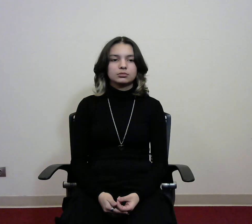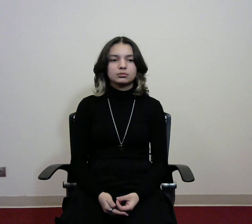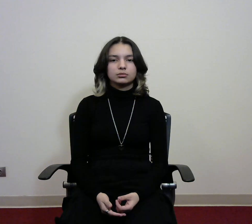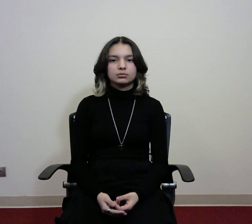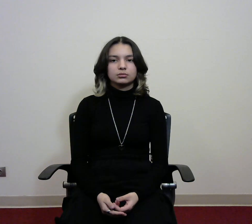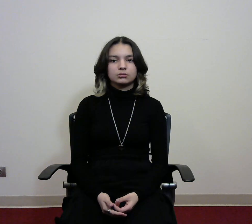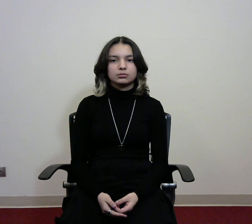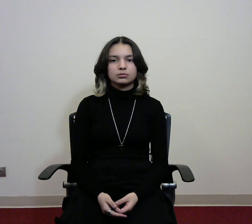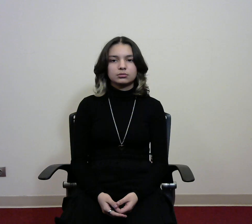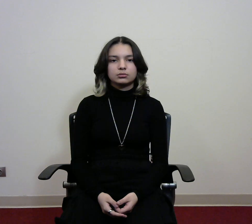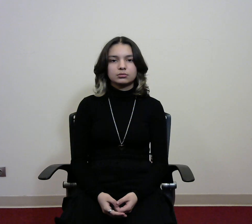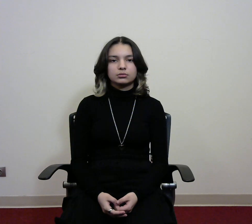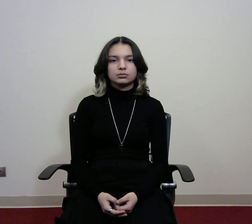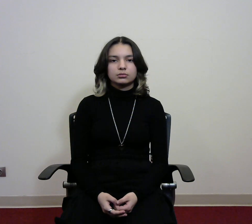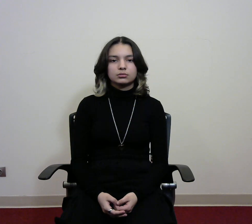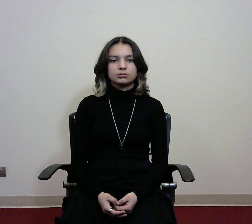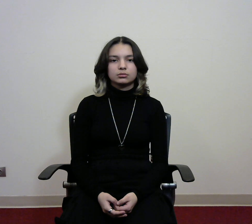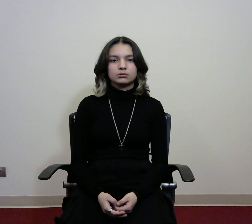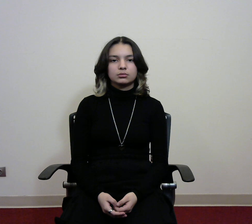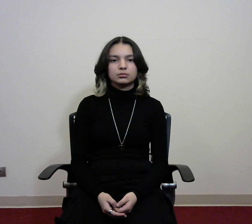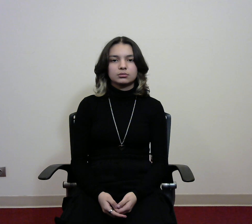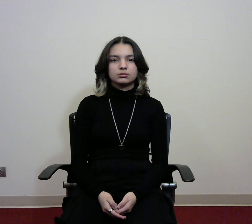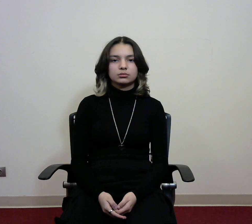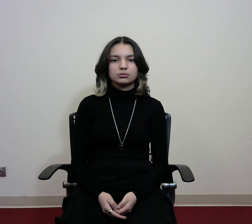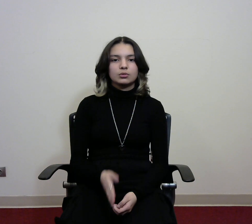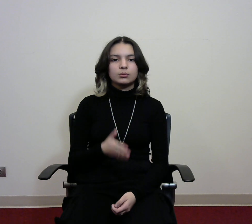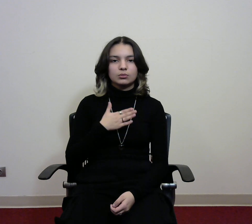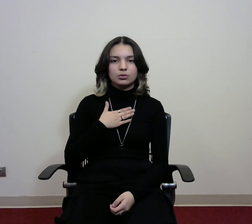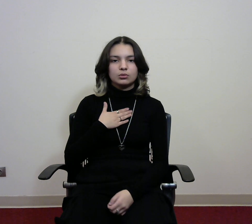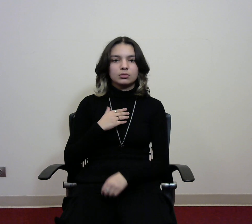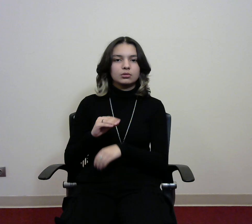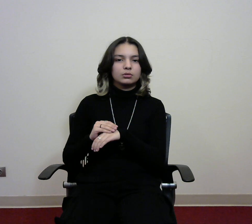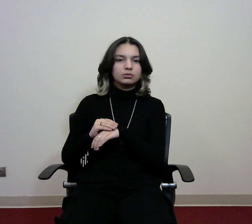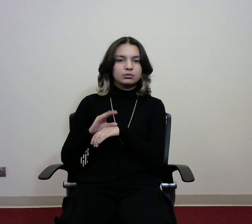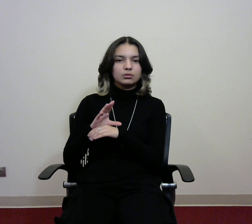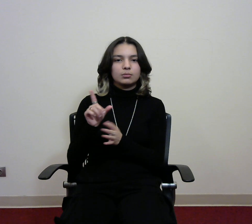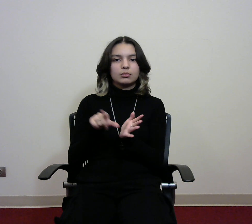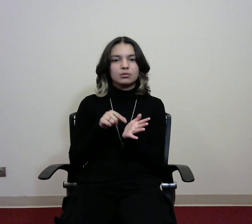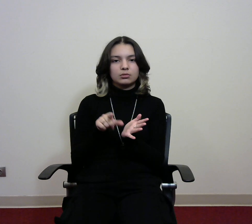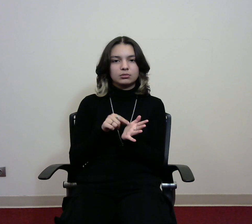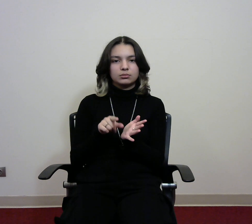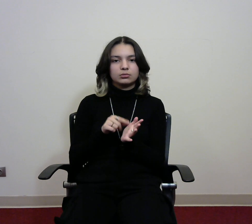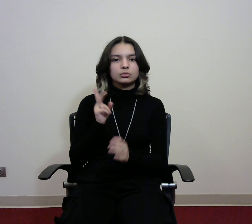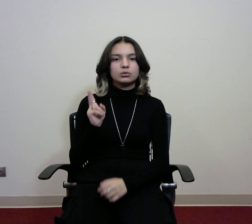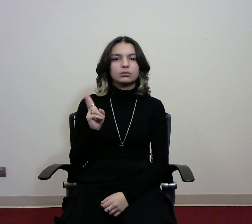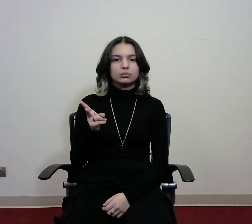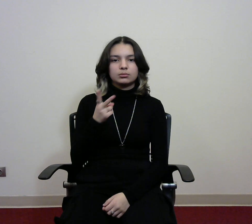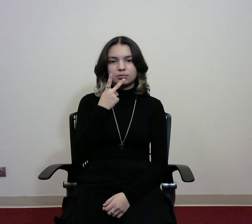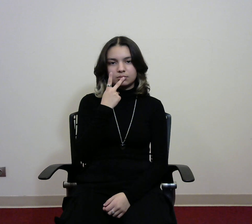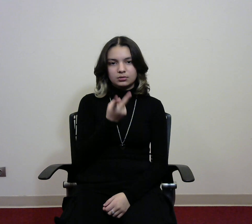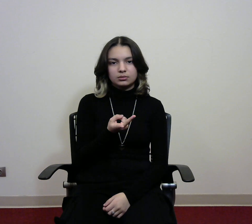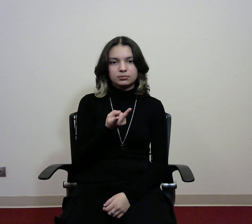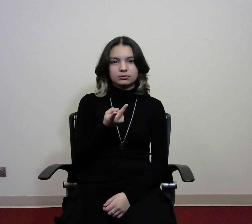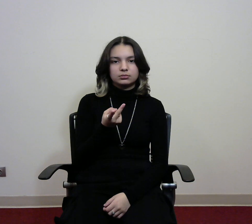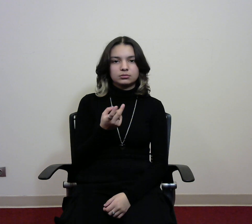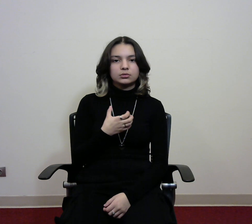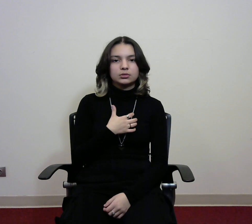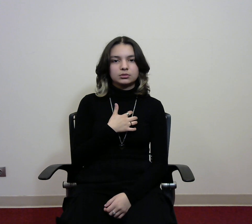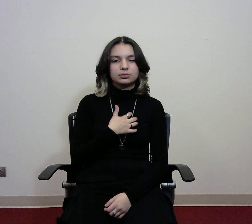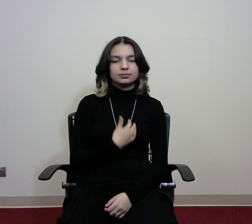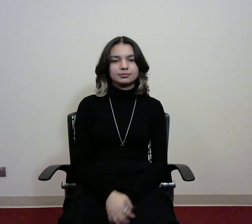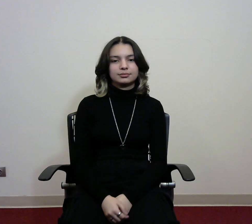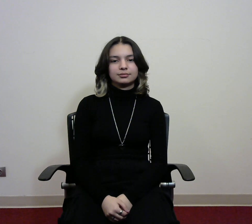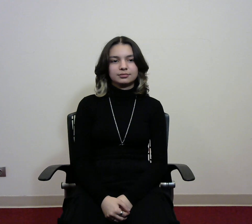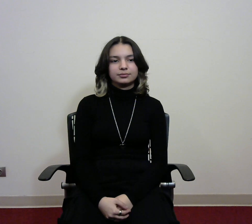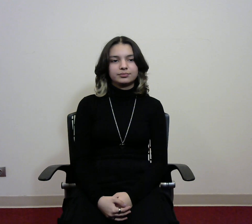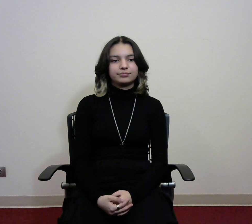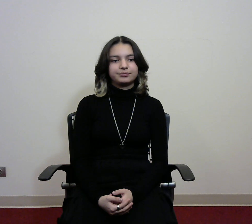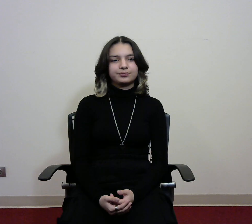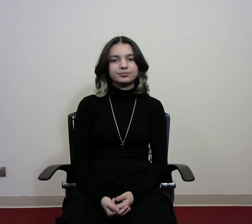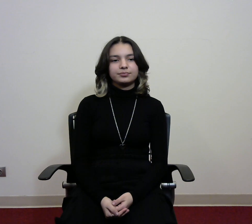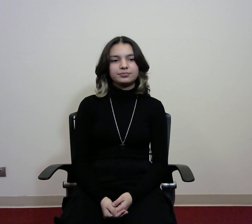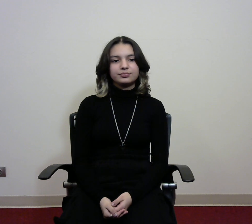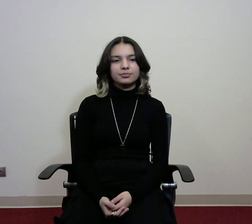Mən yığılmış pensiya kapitalıma baxmaq istəyirəm